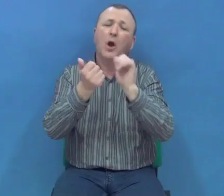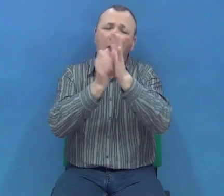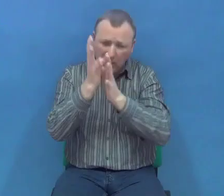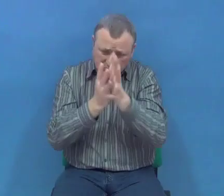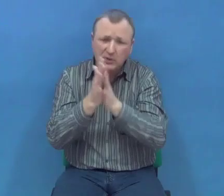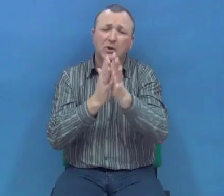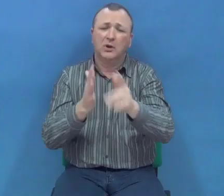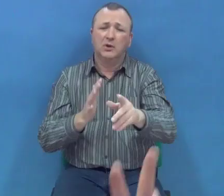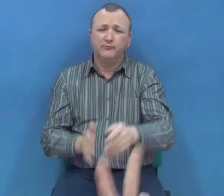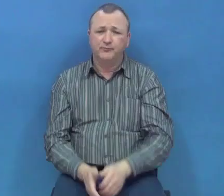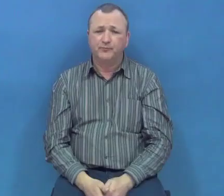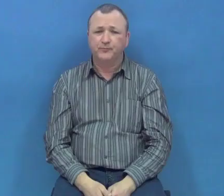Albo las również.